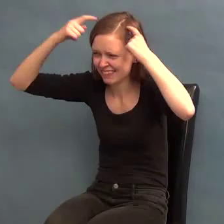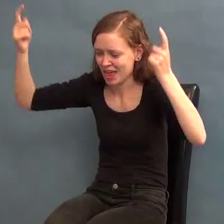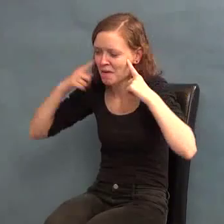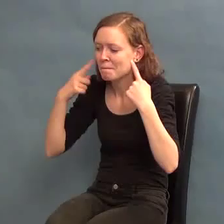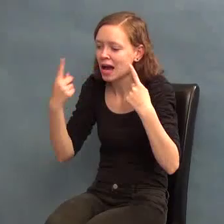Myszka Miki.